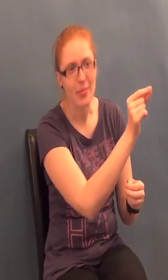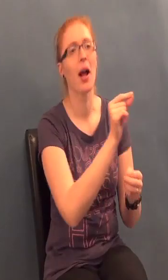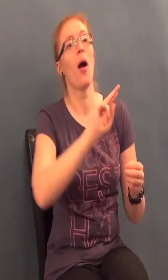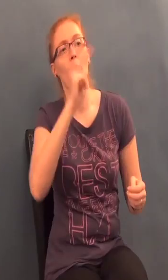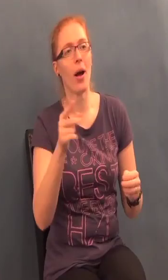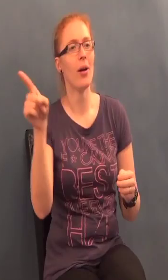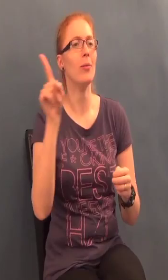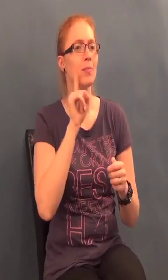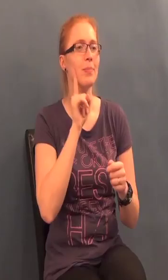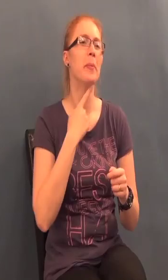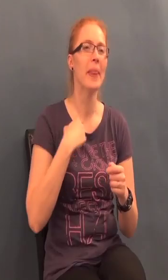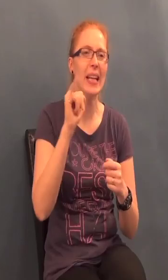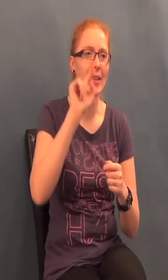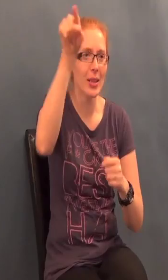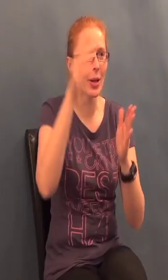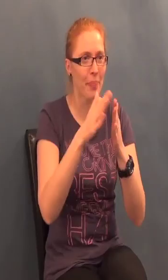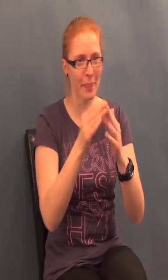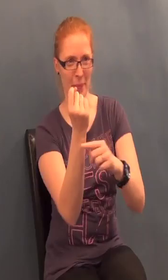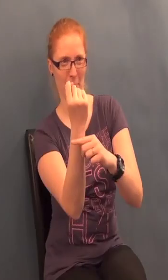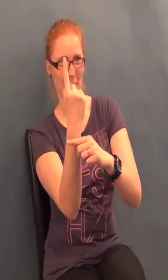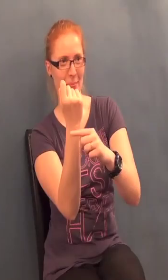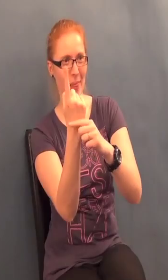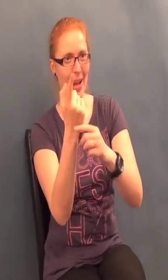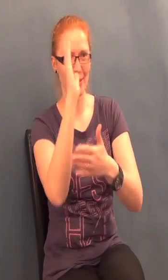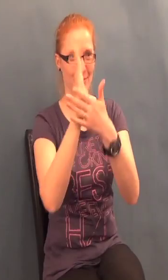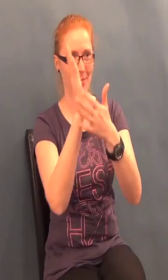Chłopiec chce wybić szyby w kolejnym domu.